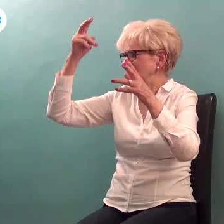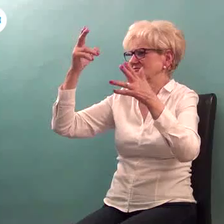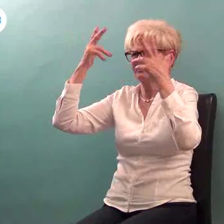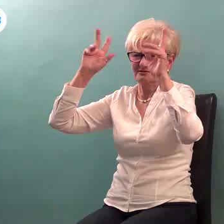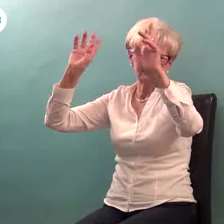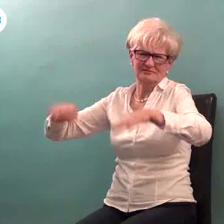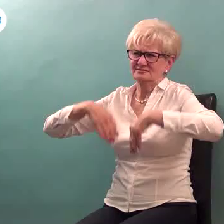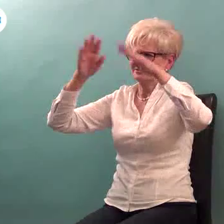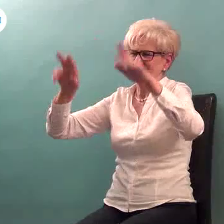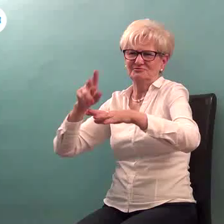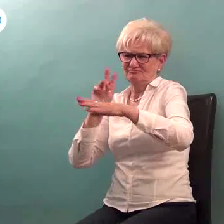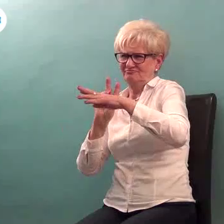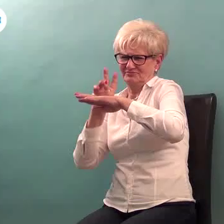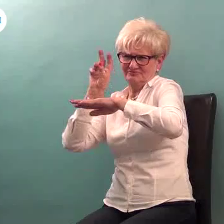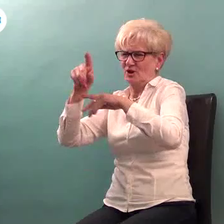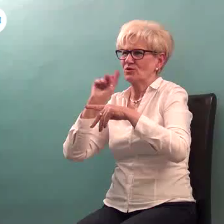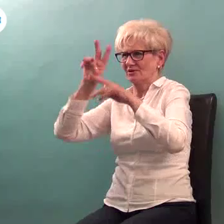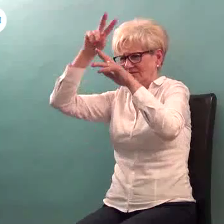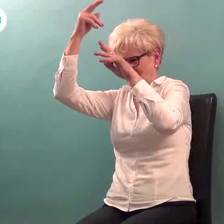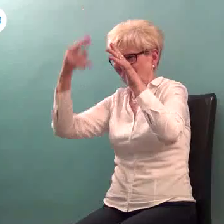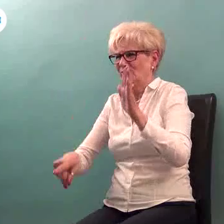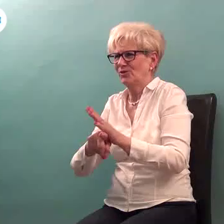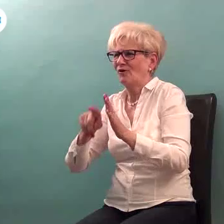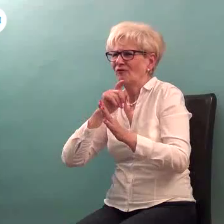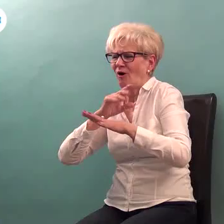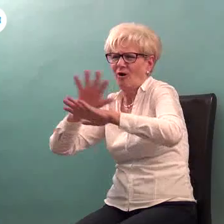Szybko biegnie, a potem nagle zatrzymuje się z impetem i zrzuca chłopca ze skały prosto do wody.